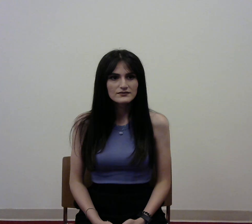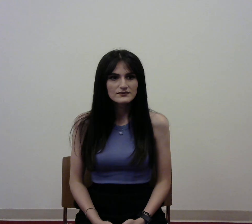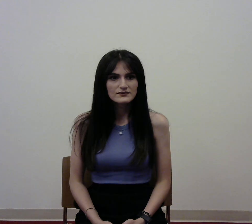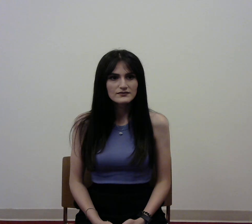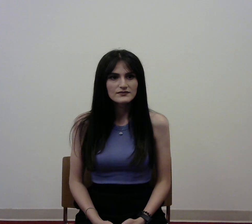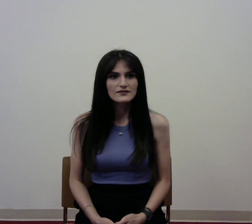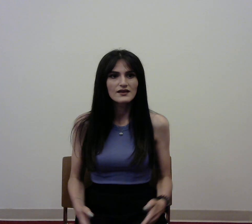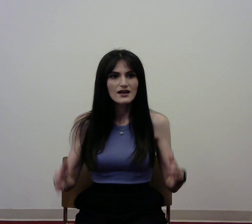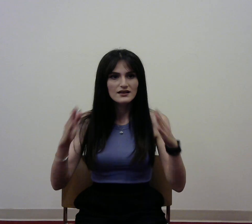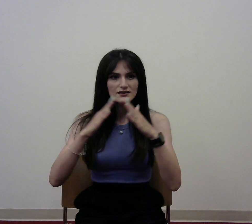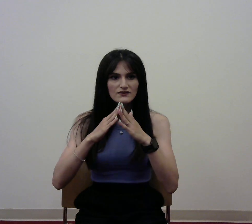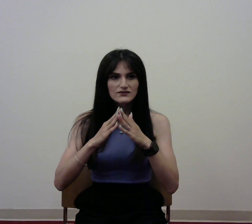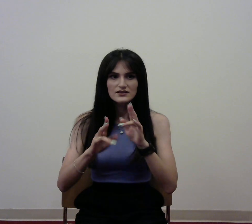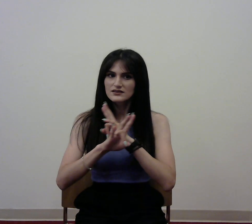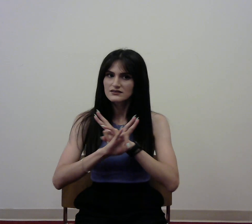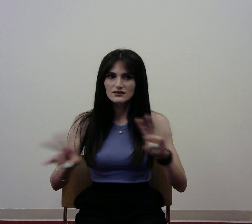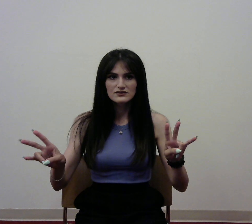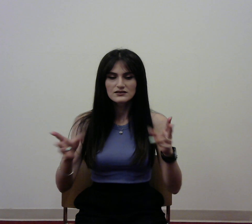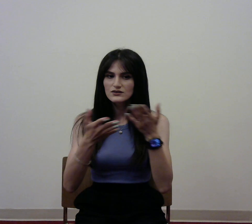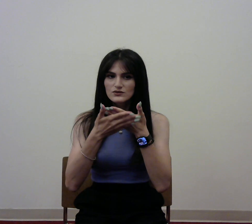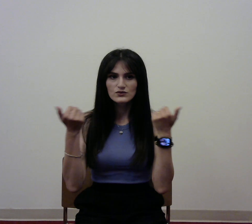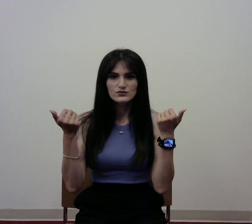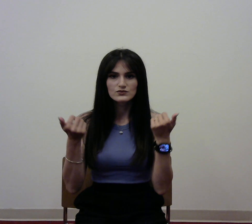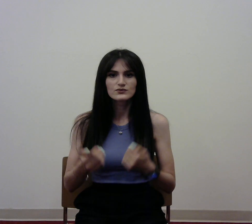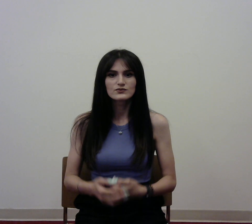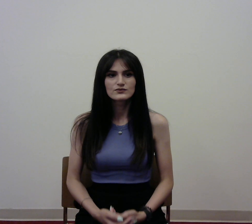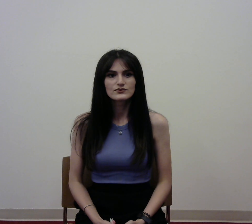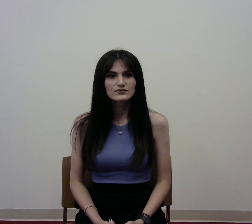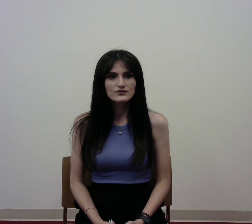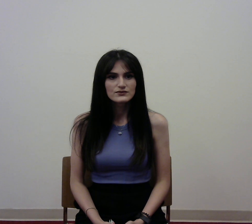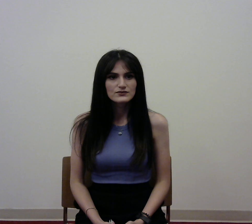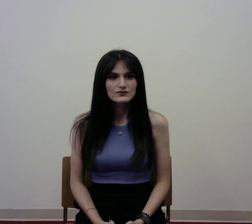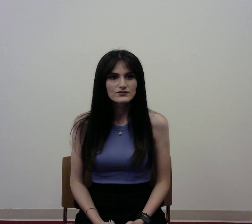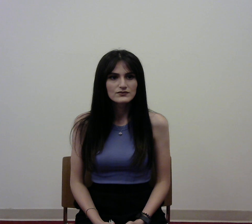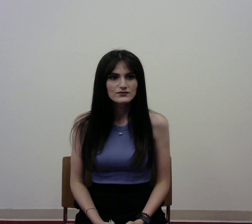Evdə heç kəs yoxdur